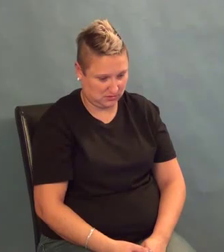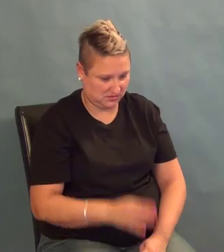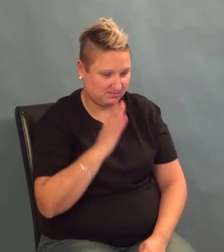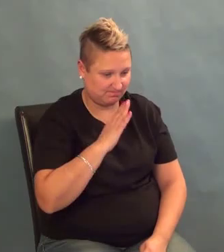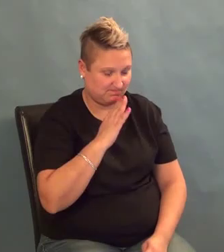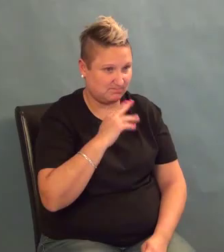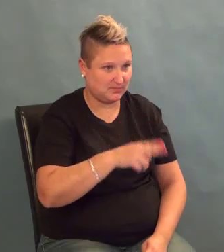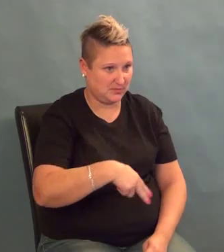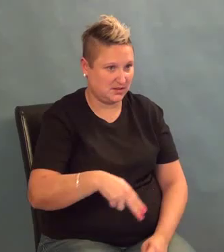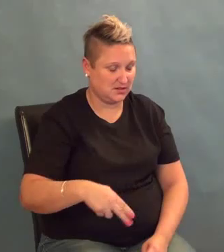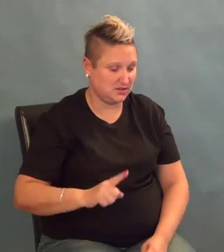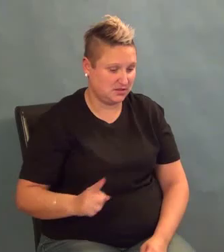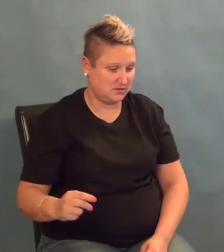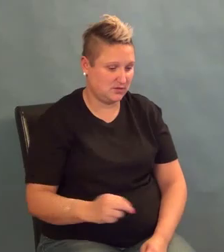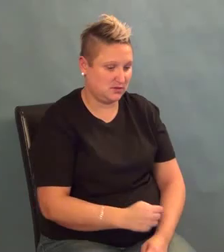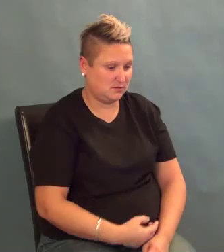Chyba nie wolno przejść przez przejście dla pieszych.